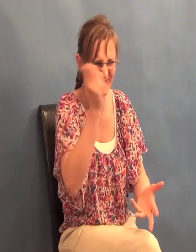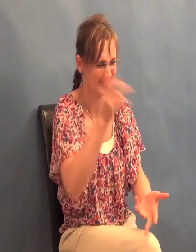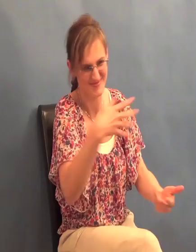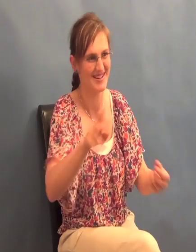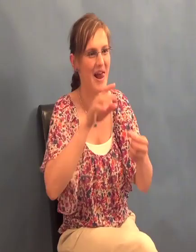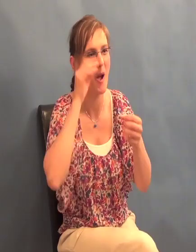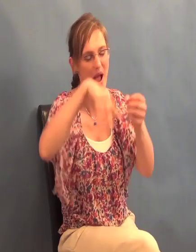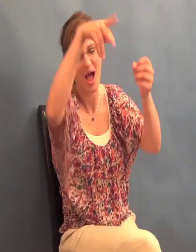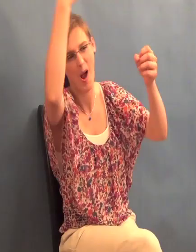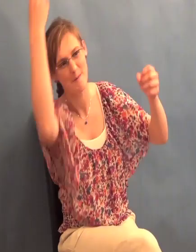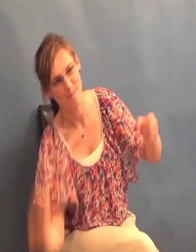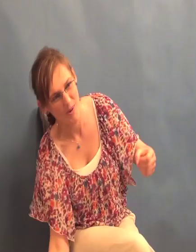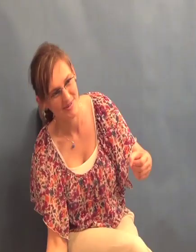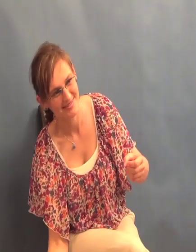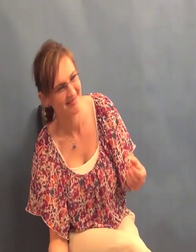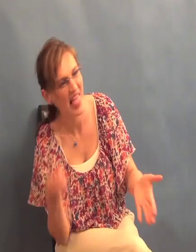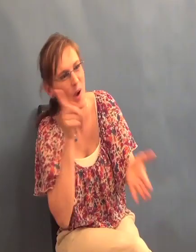Kot spada. Nie udało się.